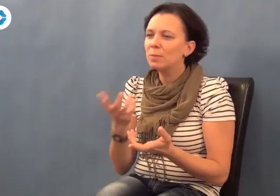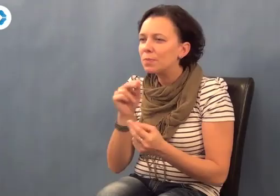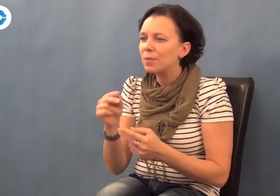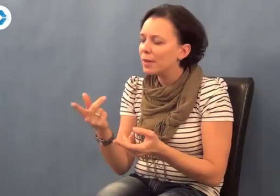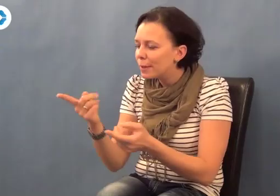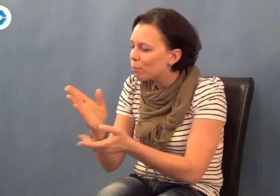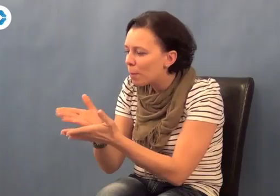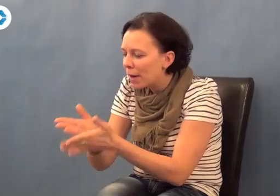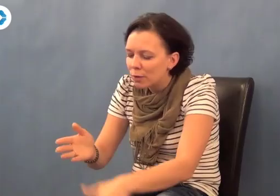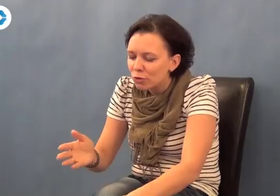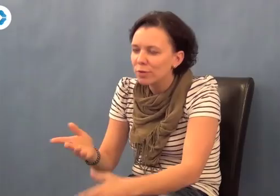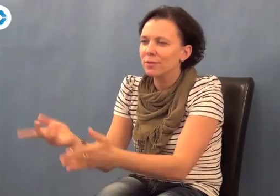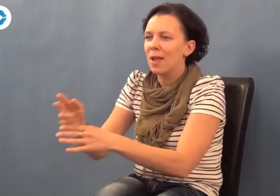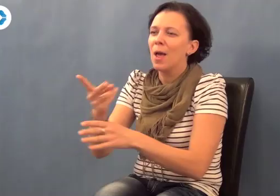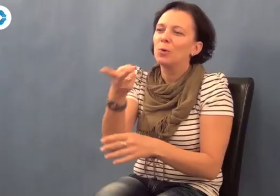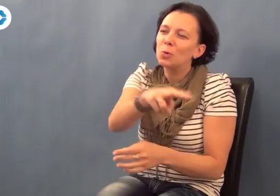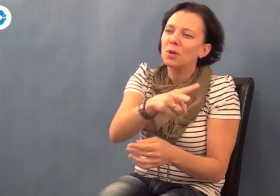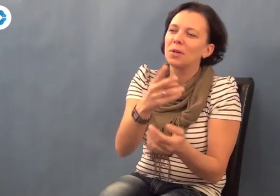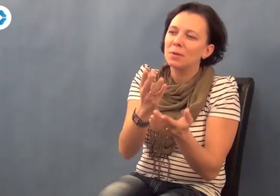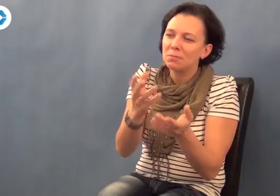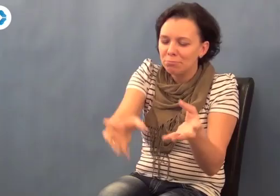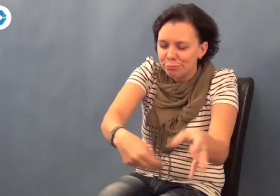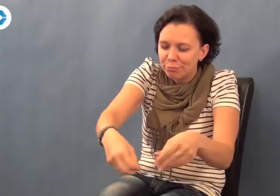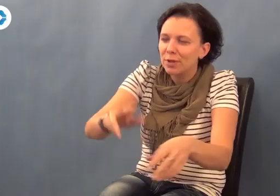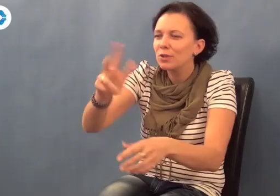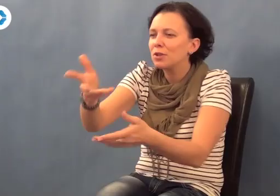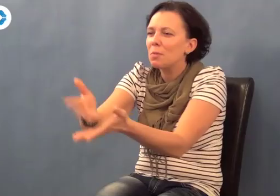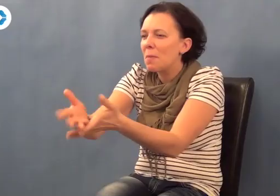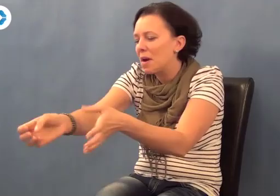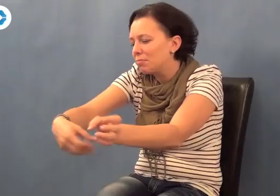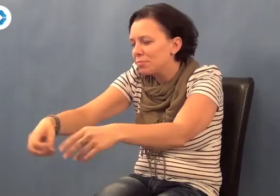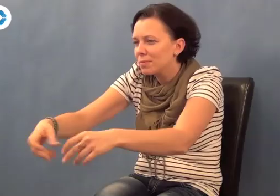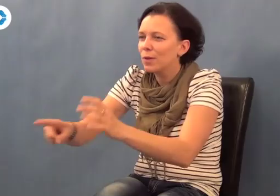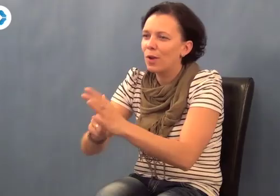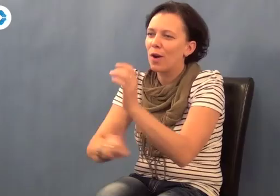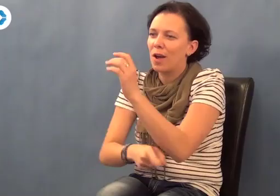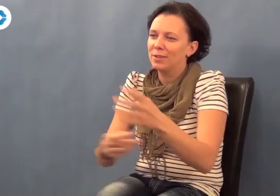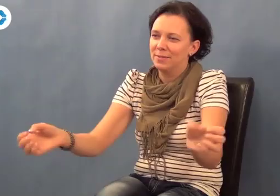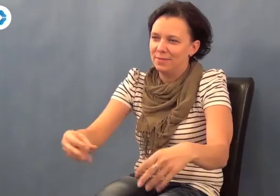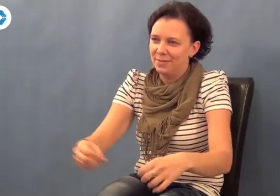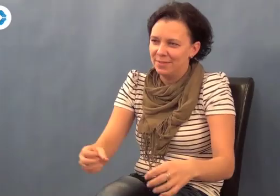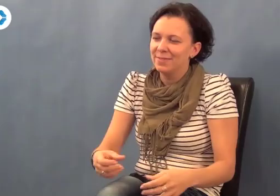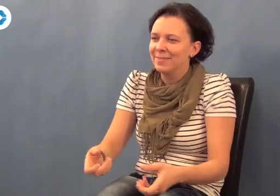Coś mówią, pomagają mu, wycierają kolano, drugi zbiera owoce, trzeci pomaga wrzucać je do kosza.